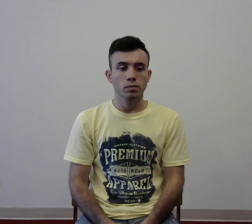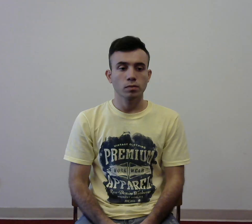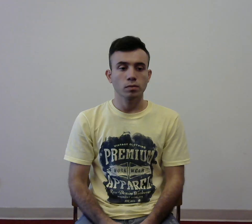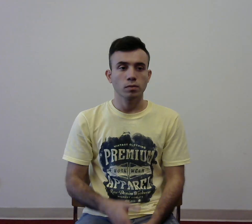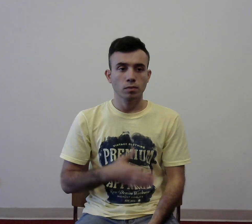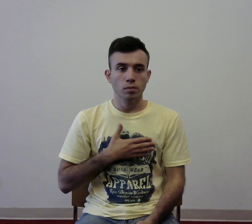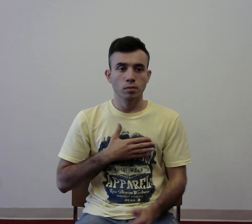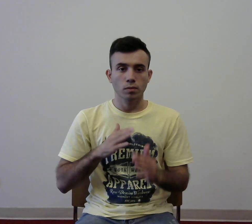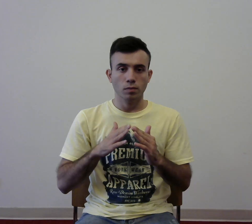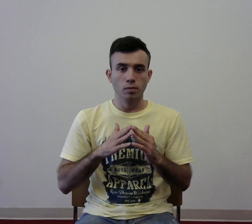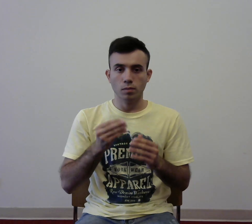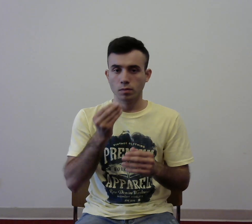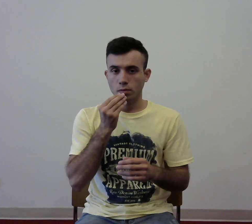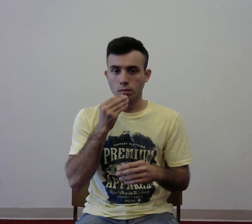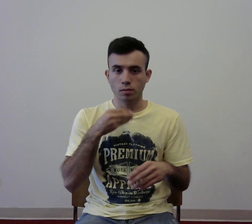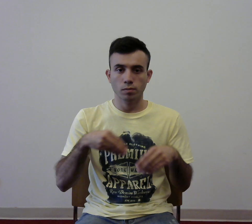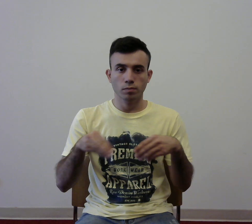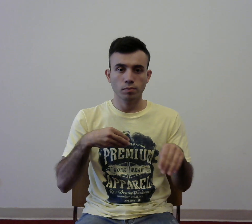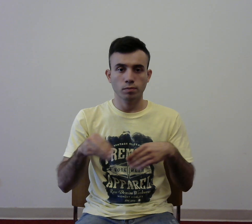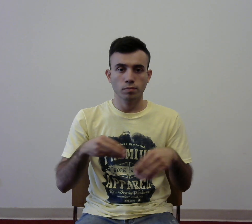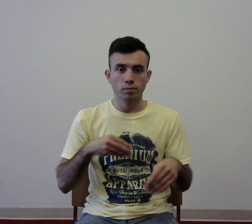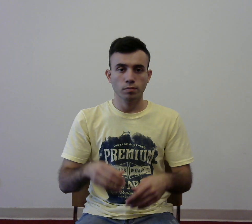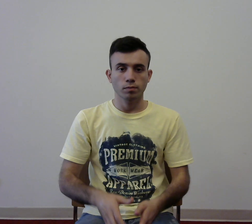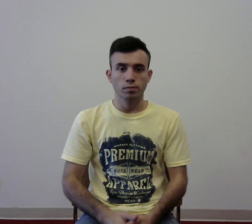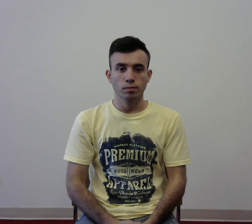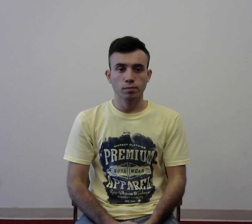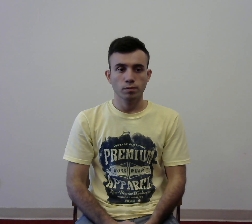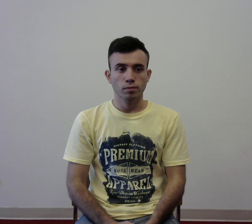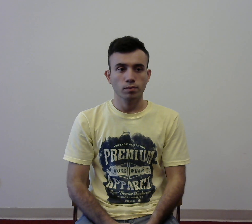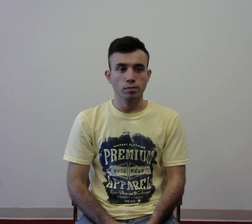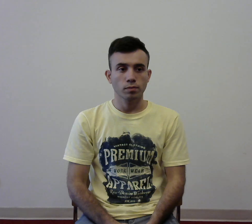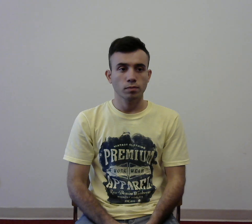Mən evə ərzaq almalıyam